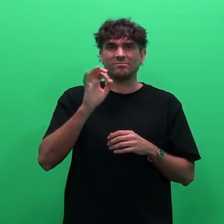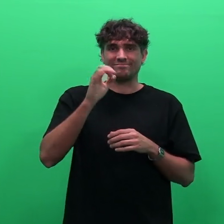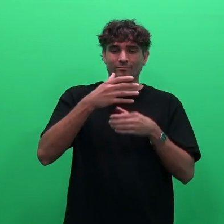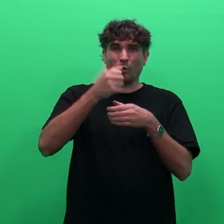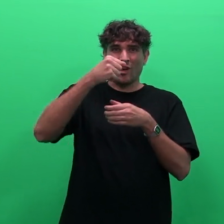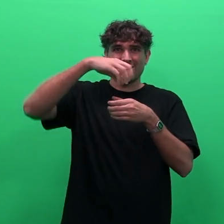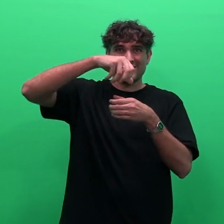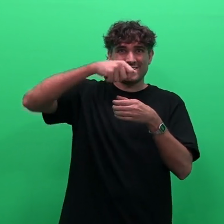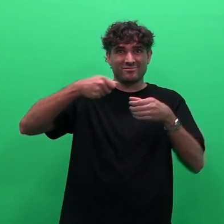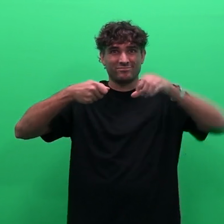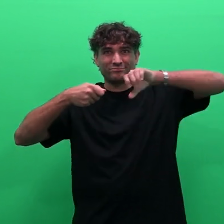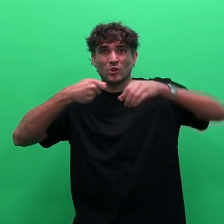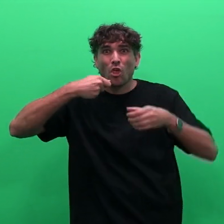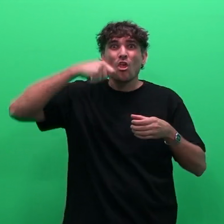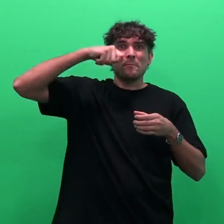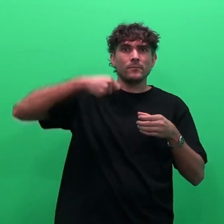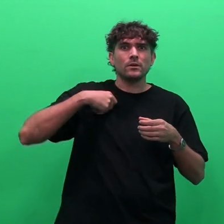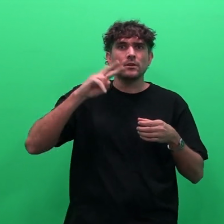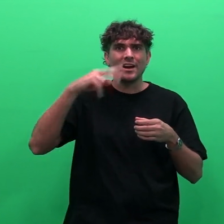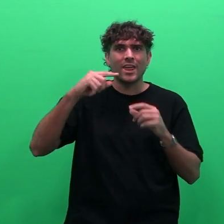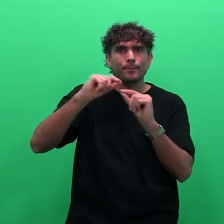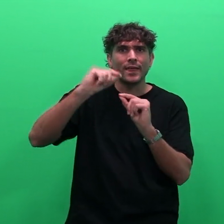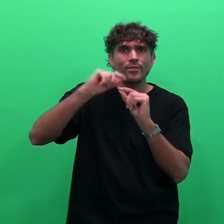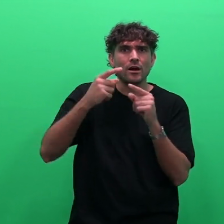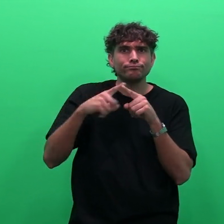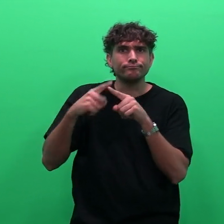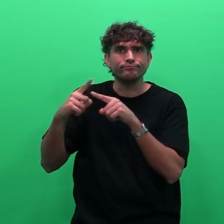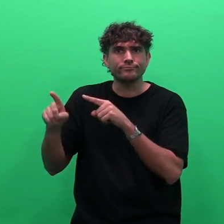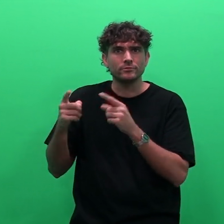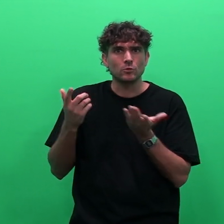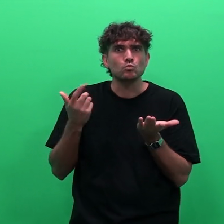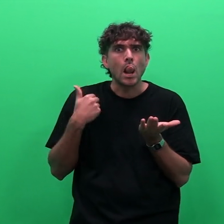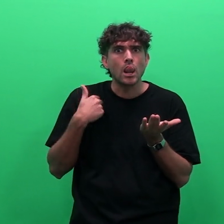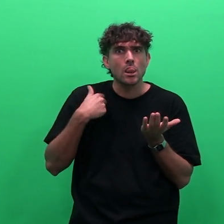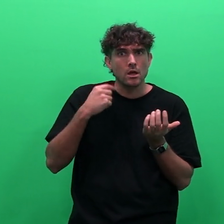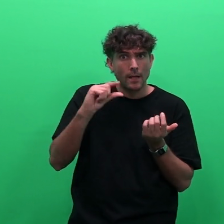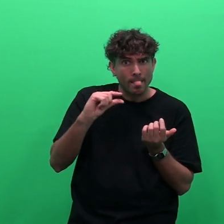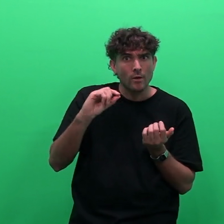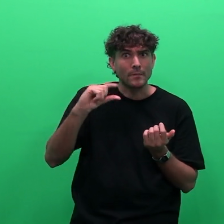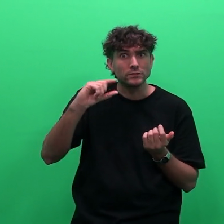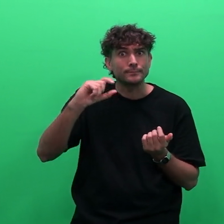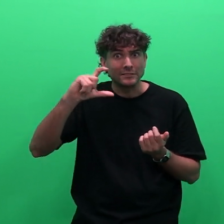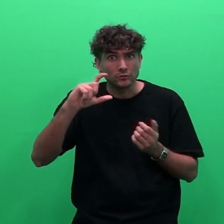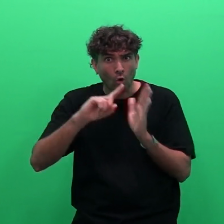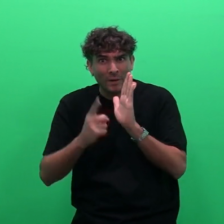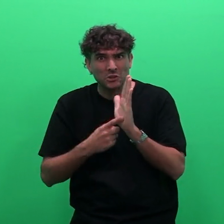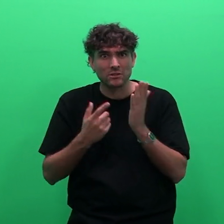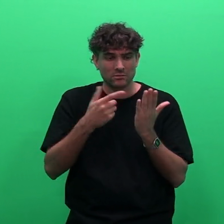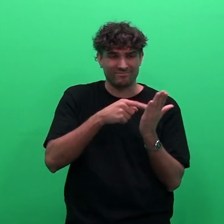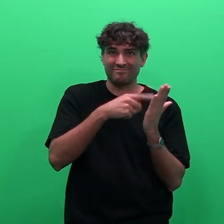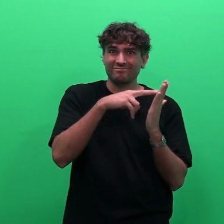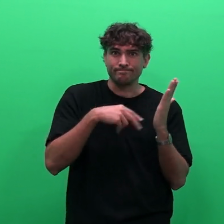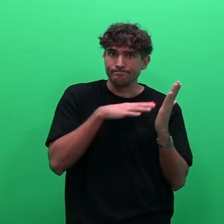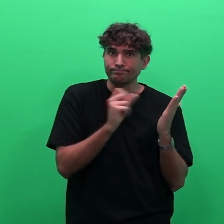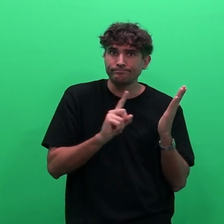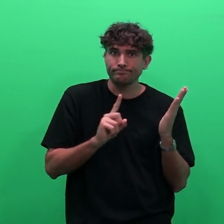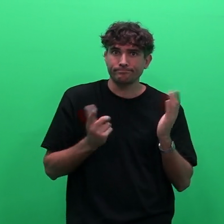Sí, he vist que quan poso el xarop de l'ampolla al recipient hi ha mides diferents, m'he de prendre la mida petita o l'altra més gran, o l'altra? Quan llegeixo les instruccions no les entenc.